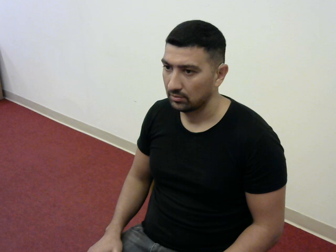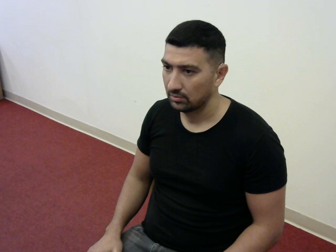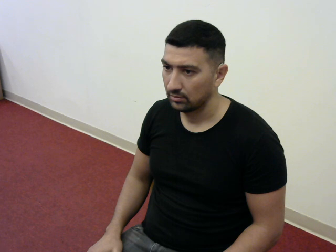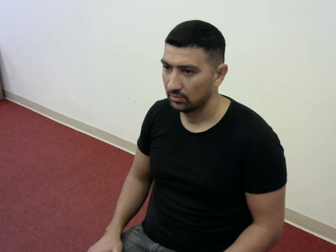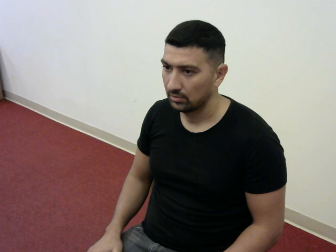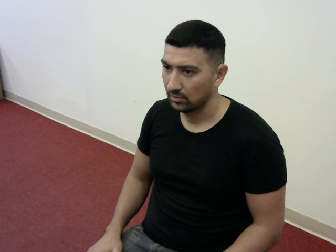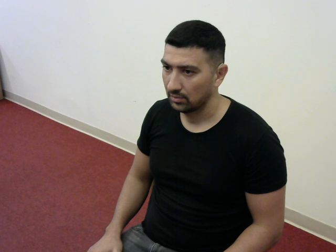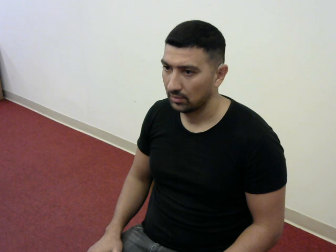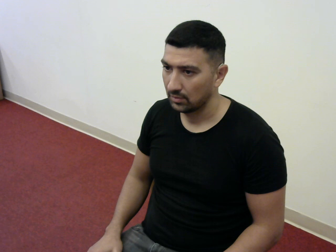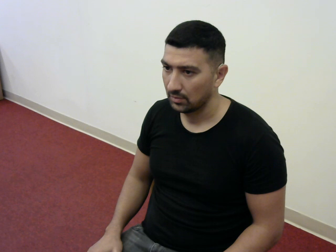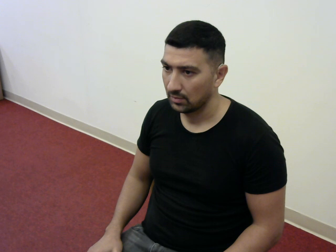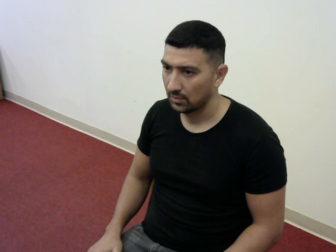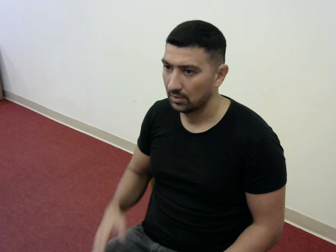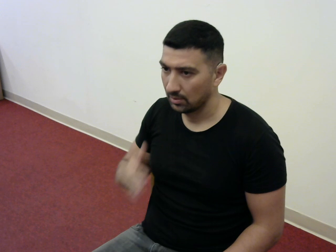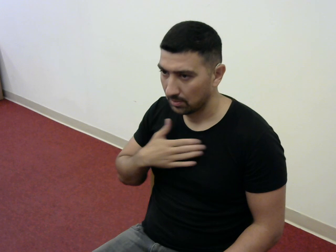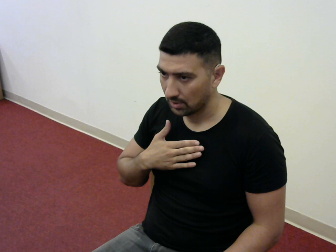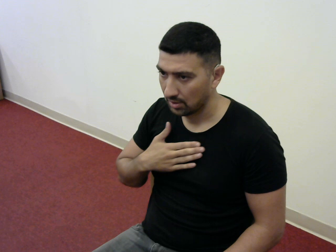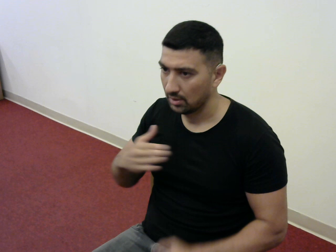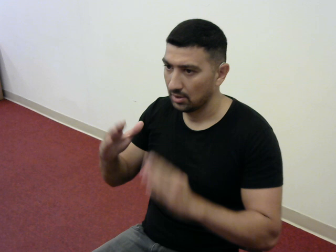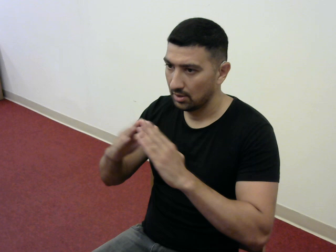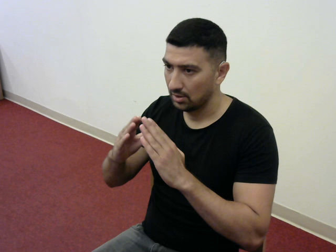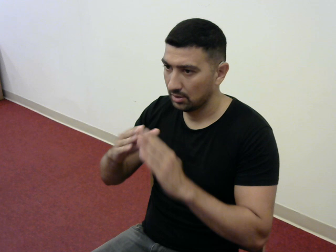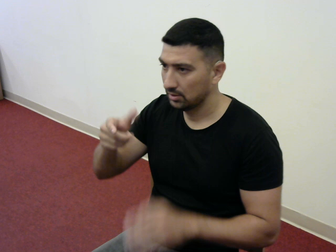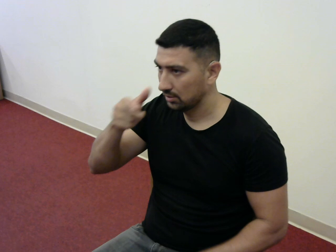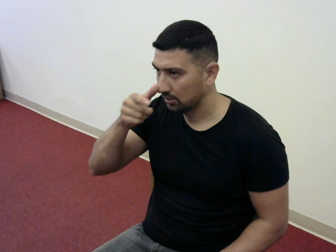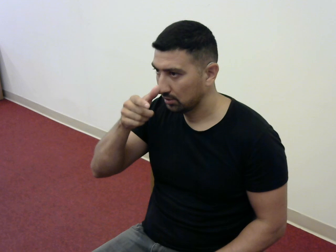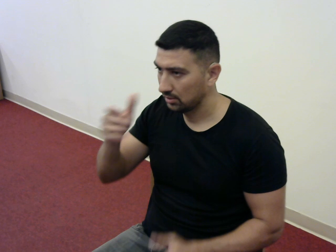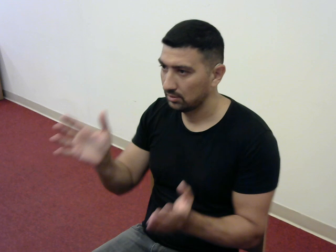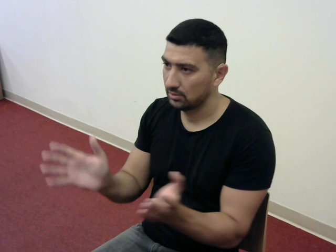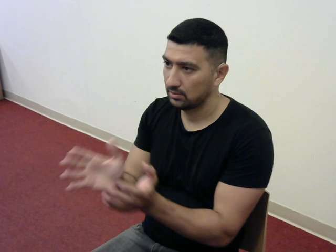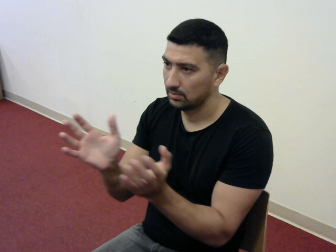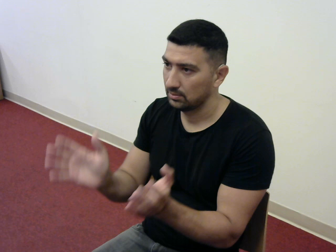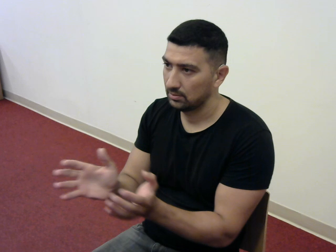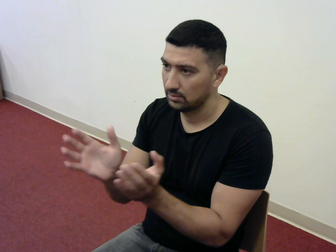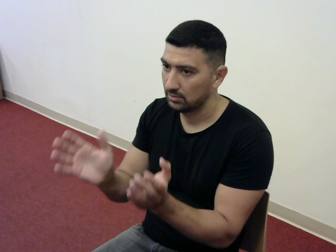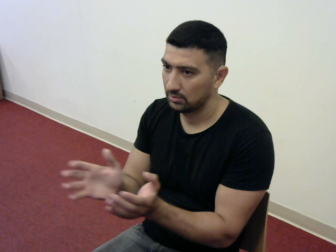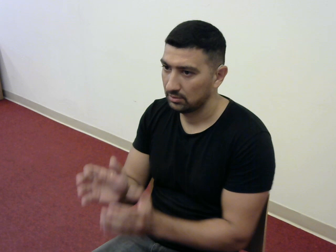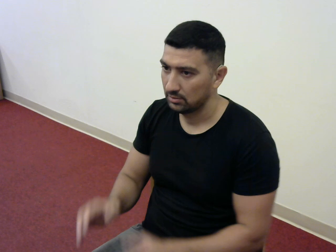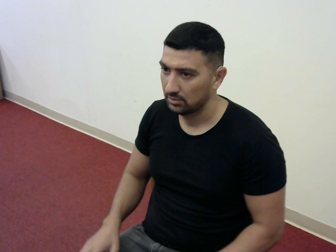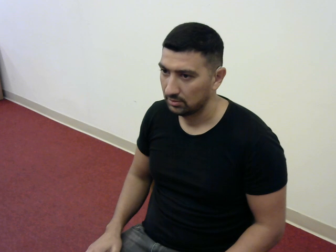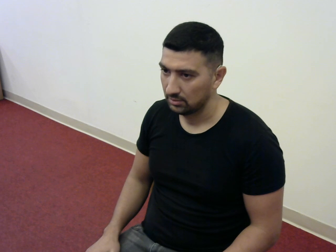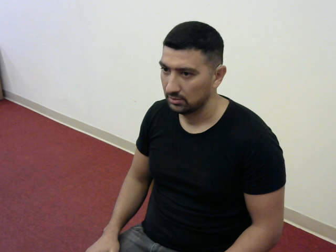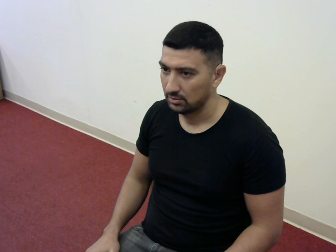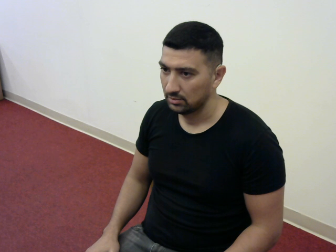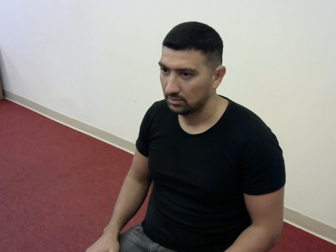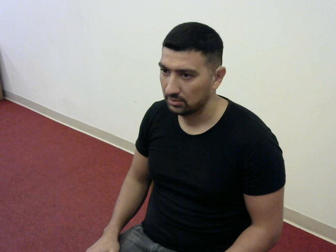Mən evdə it saxlayıram